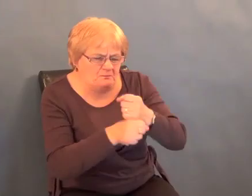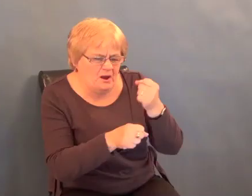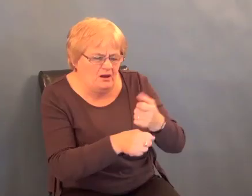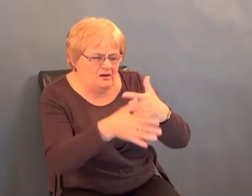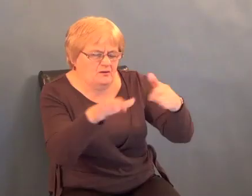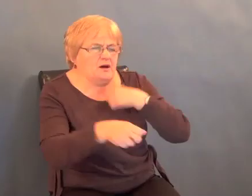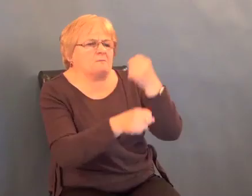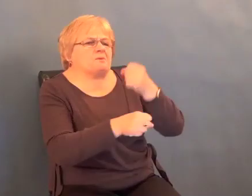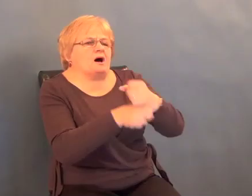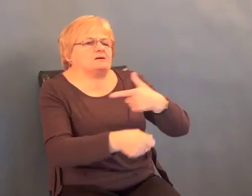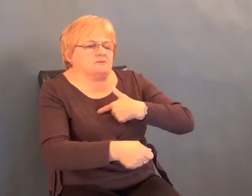Dwudziestego szóstego pracuję.